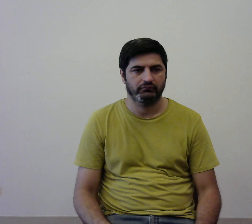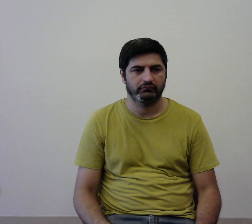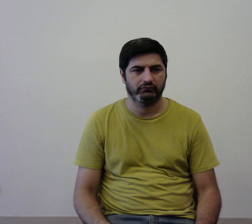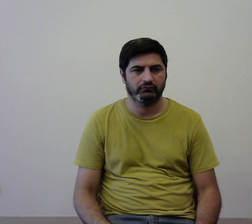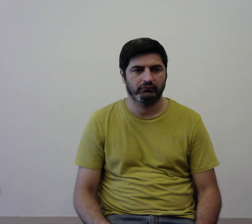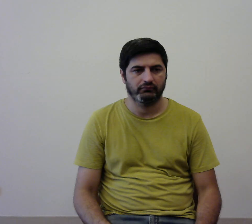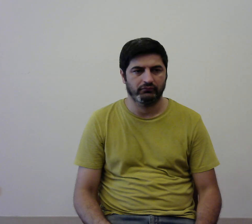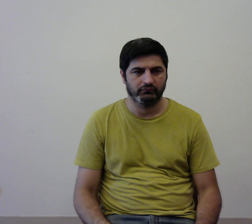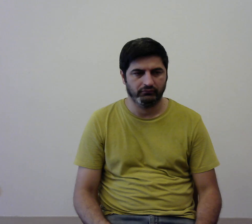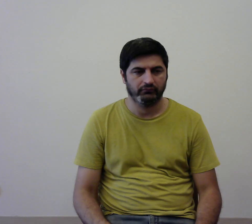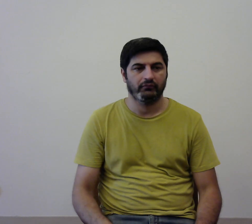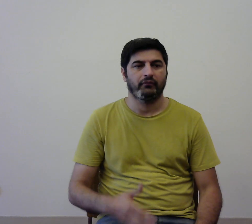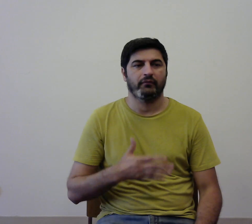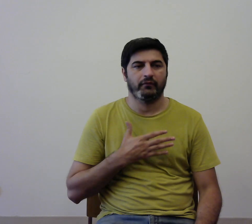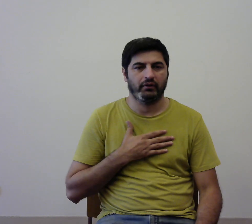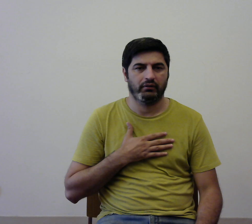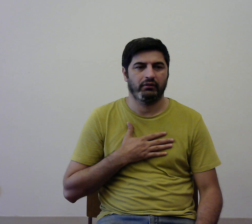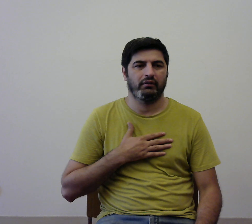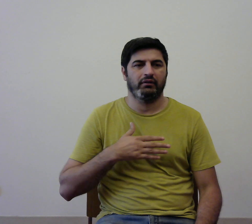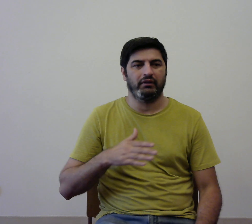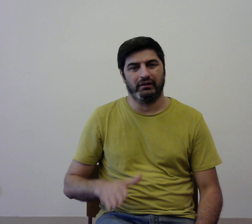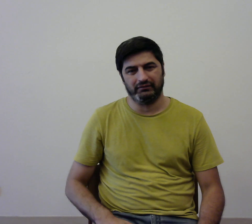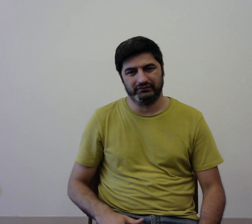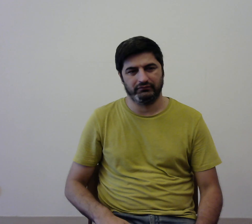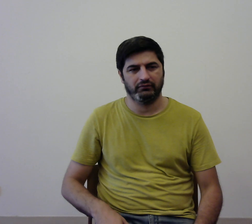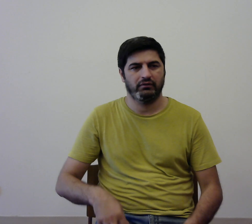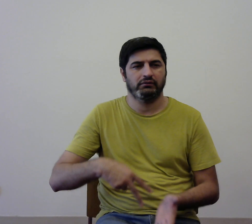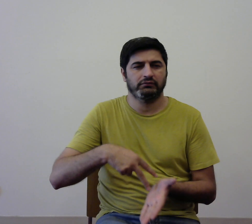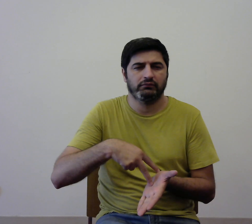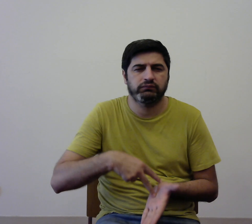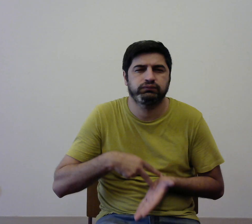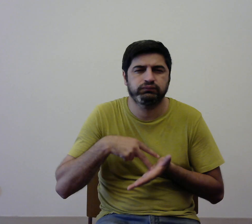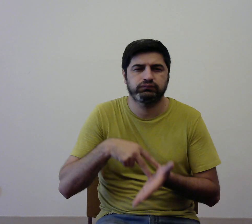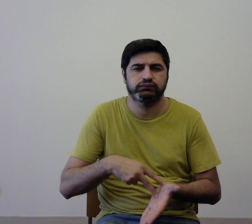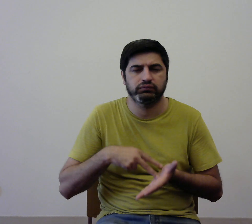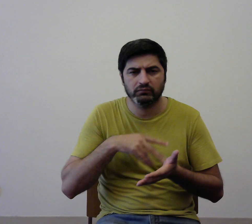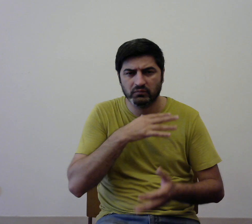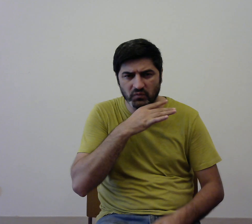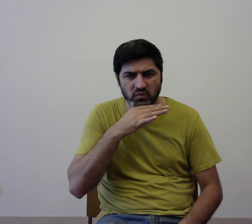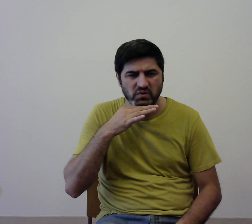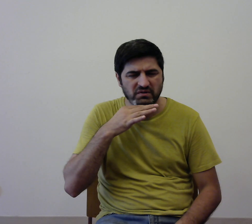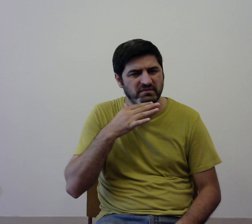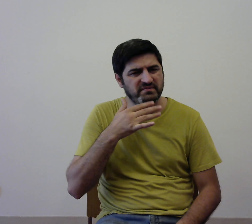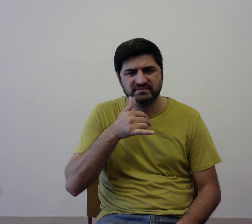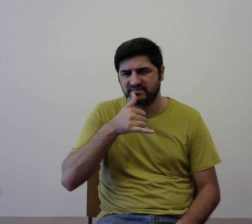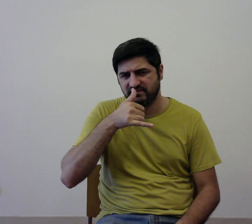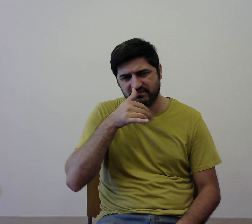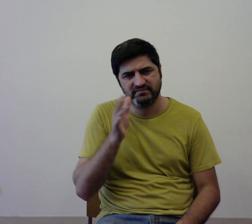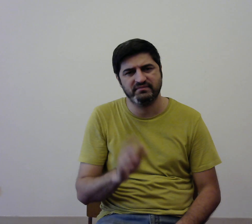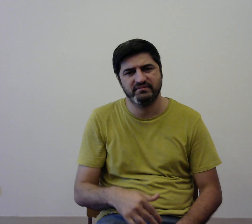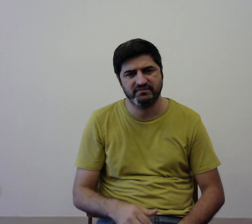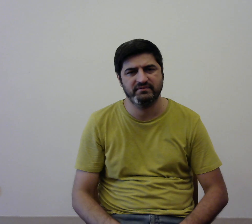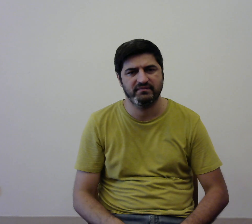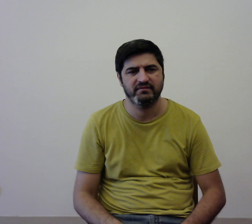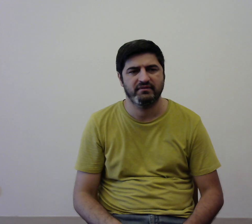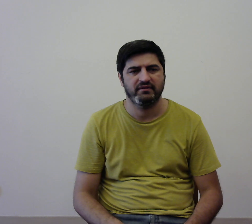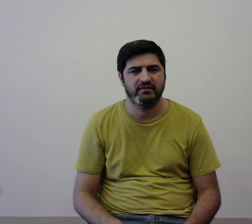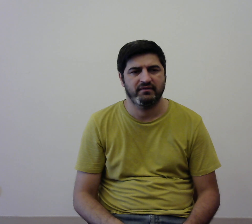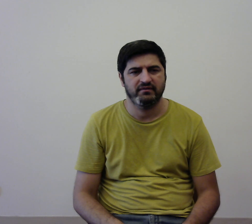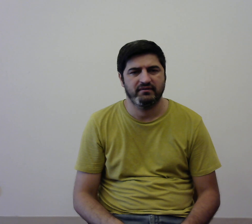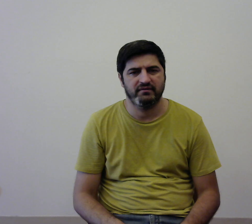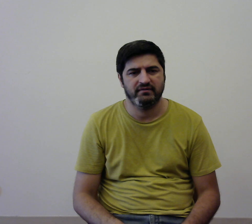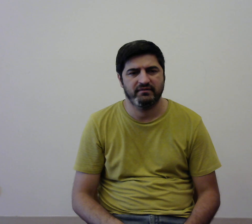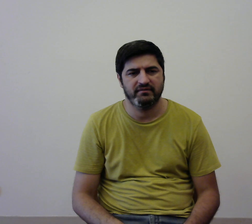Mən ayaq üstə çox dura bilmirəm